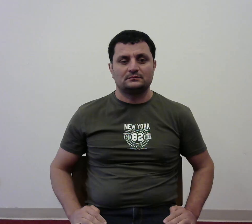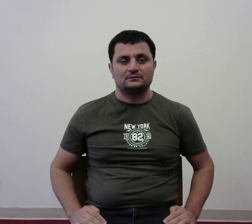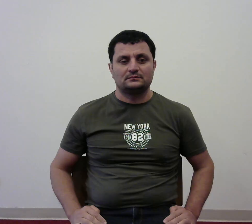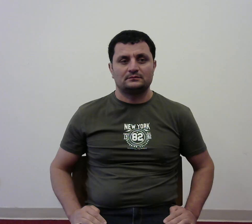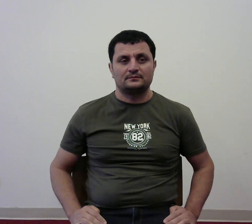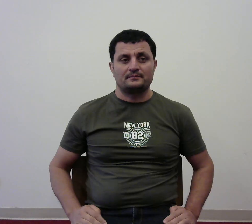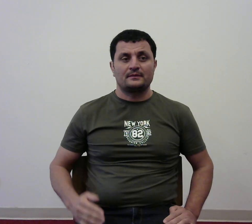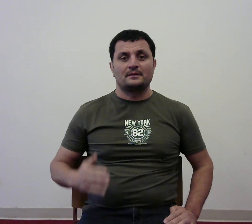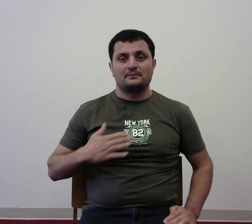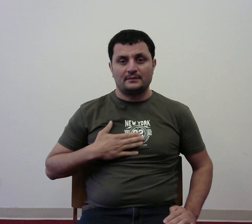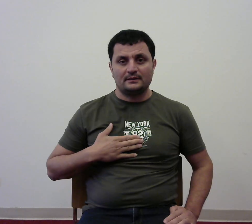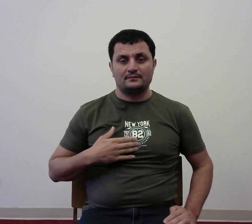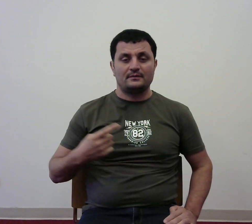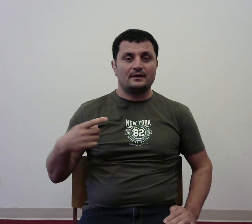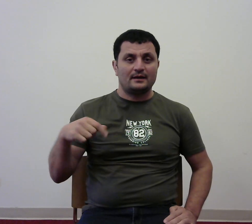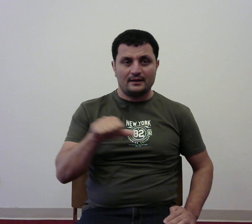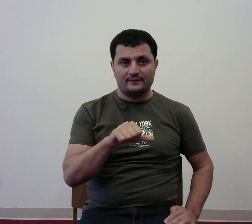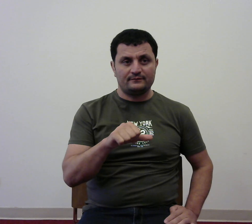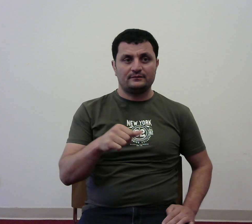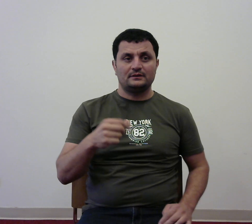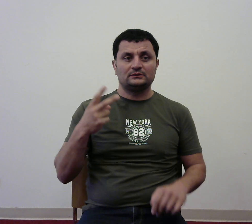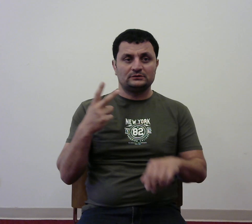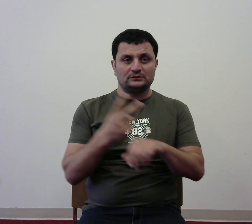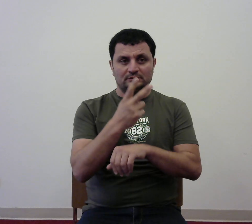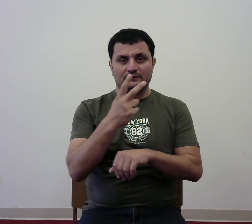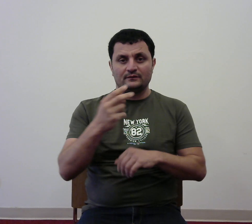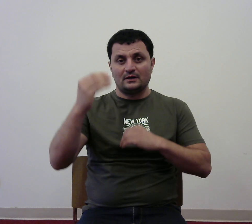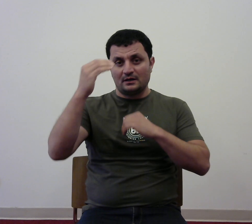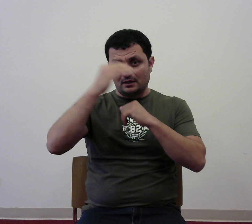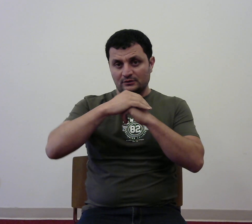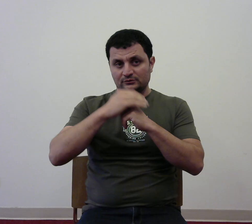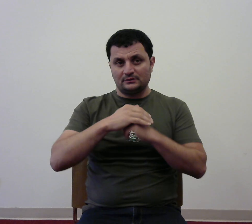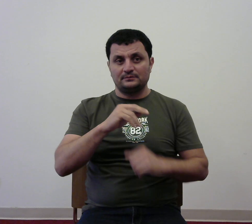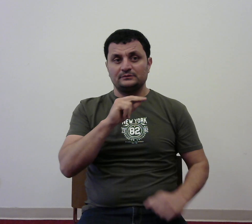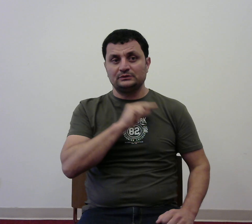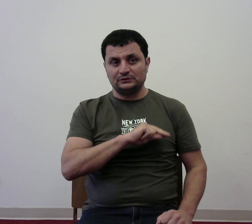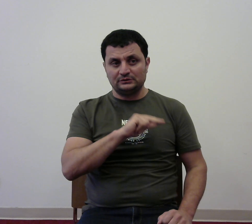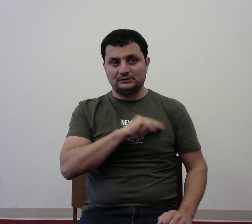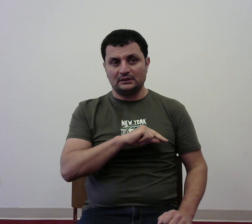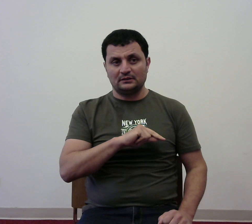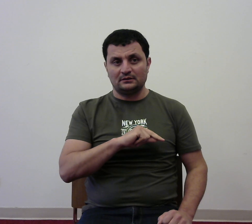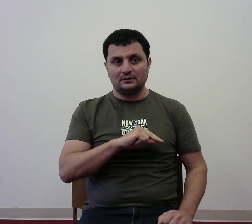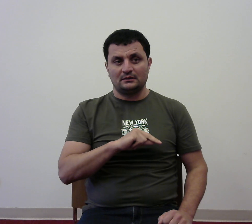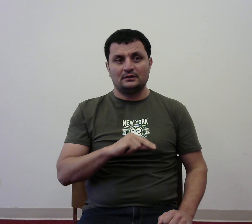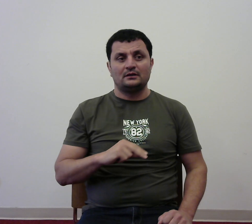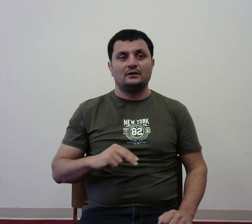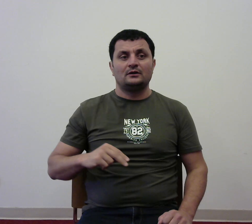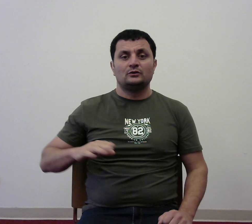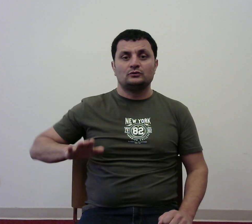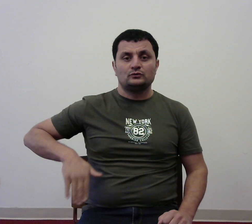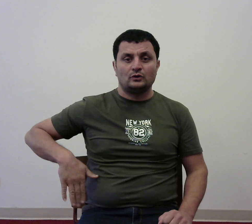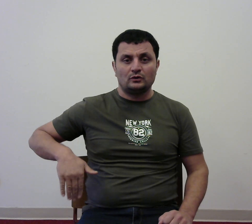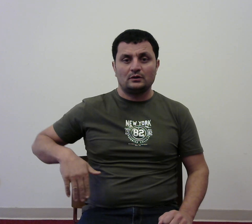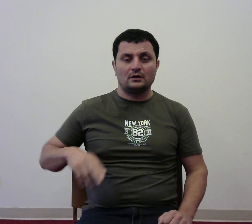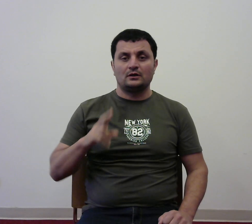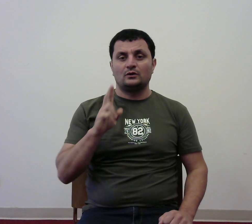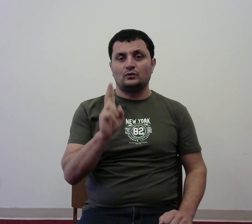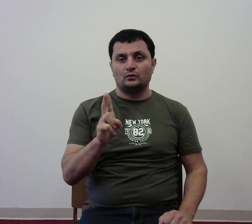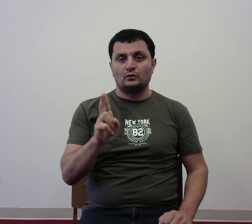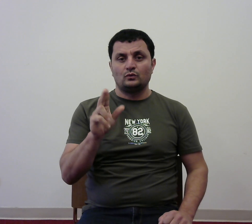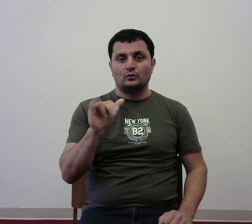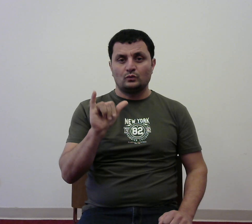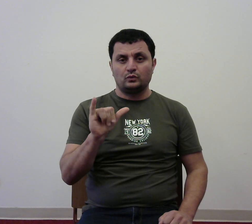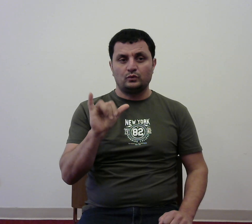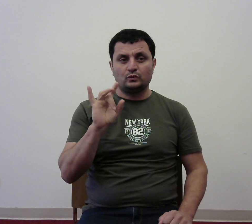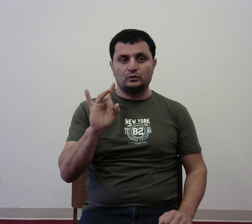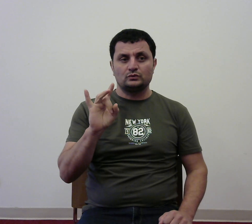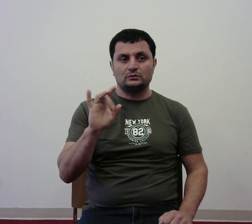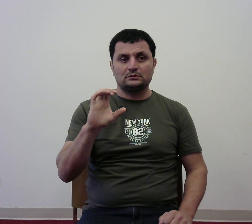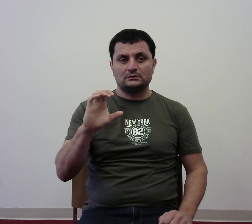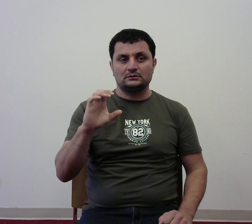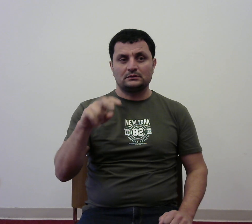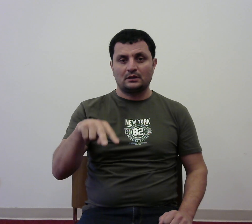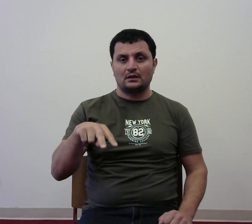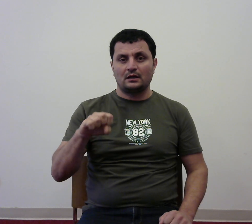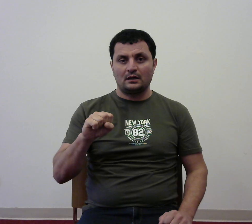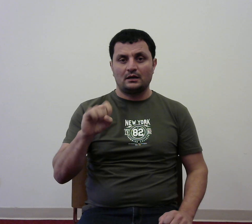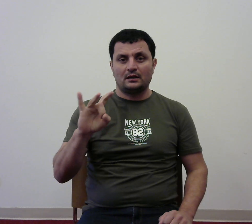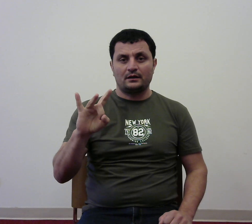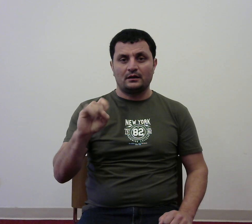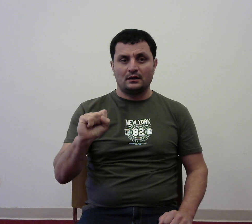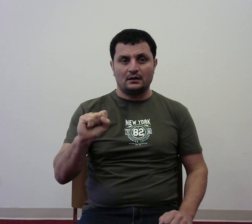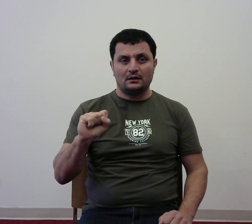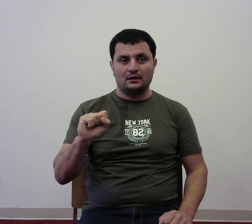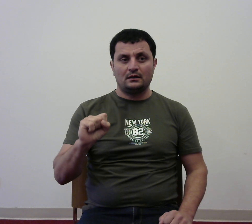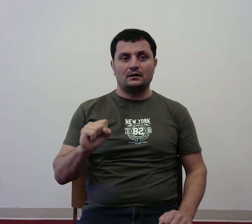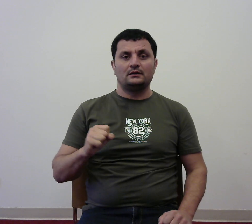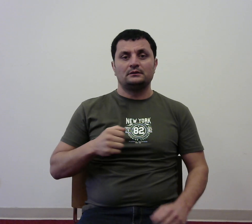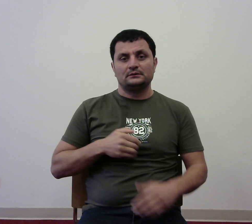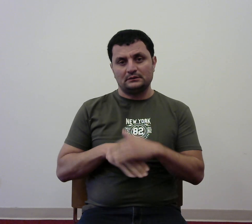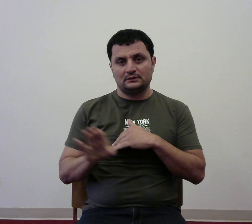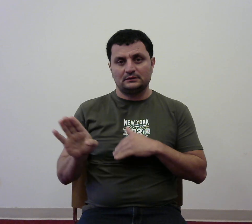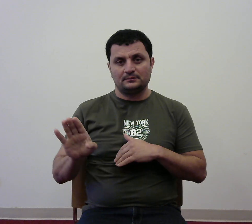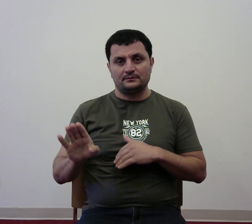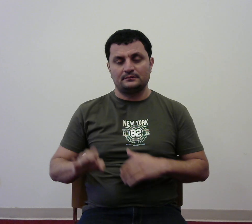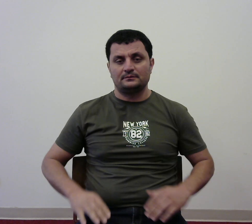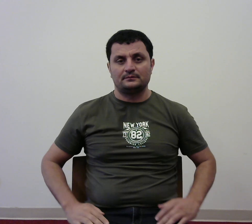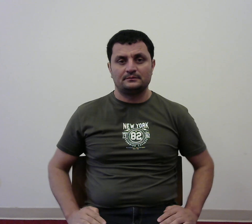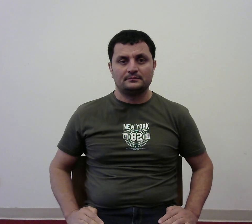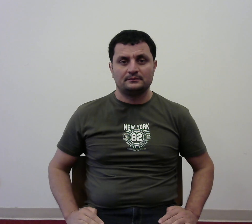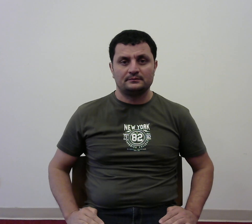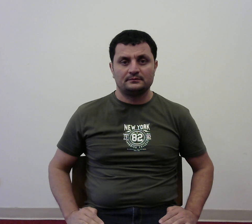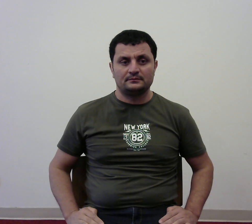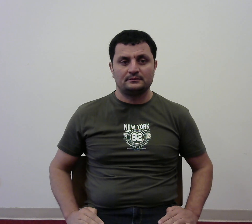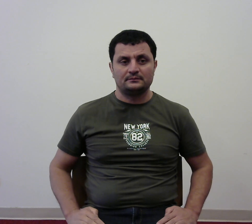Mən həftədə 2 dəfə axşam işdən sonra kursa gedirəm